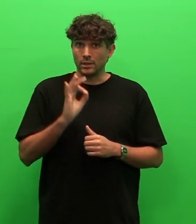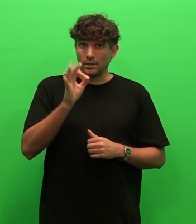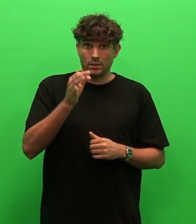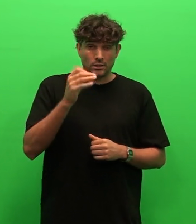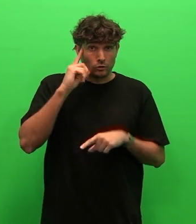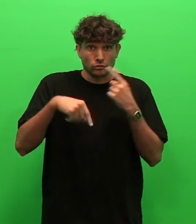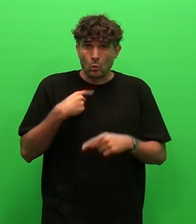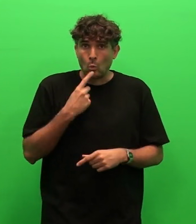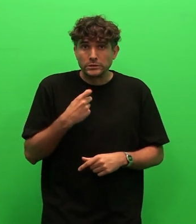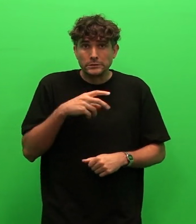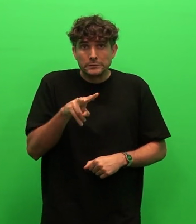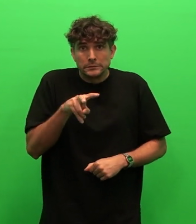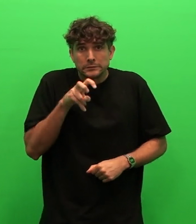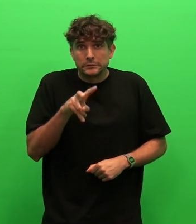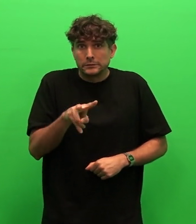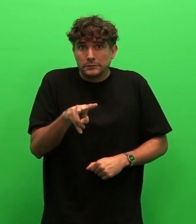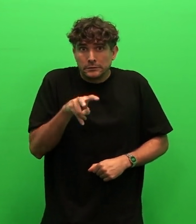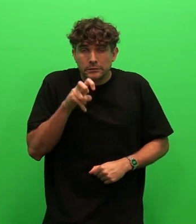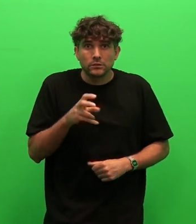Sí, cada dia em costa respirar.